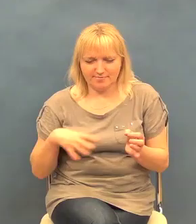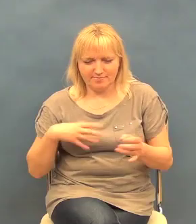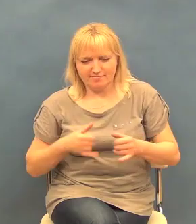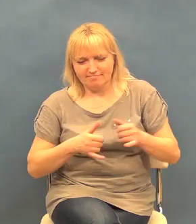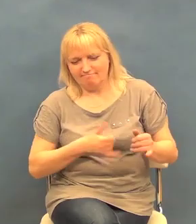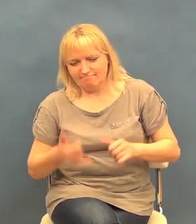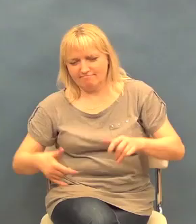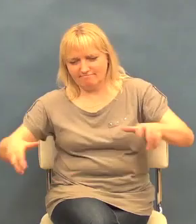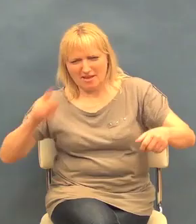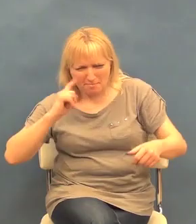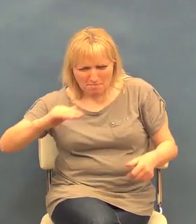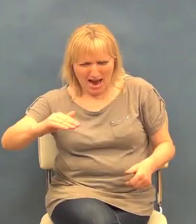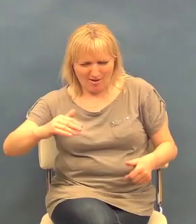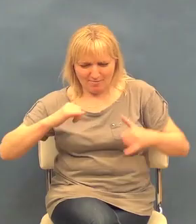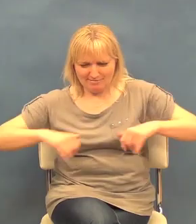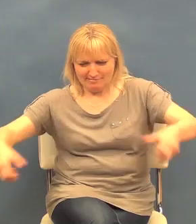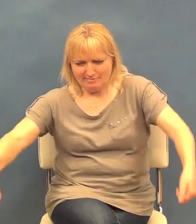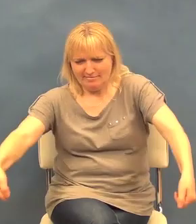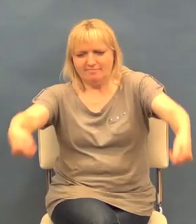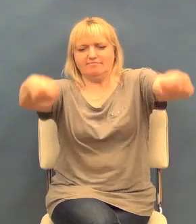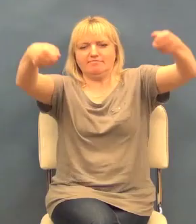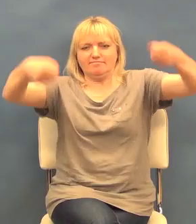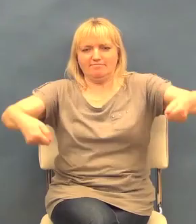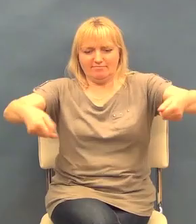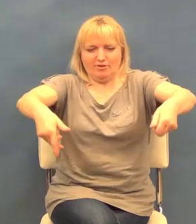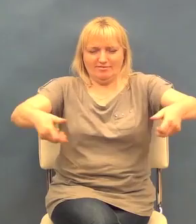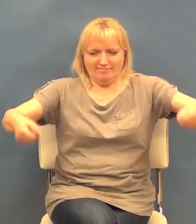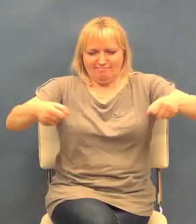Odkłada rower - chłopiec był mały, ale silny - i bierze pojemnik i stawia go na rower.